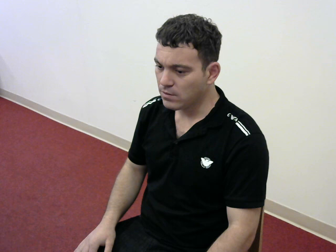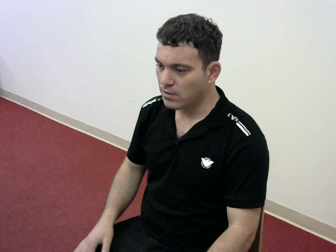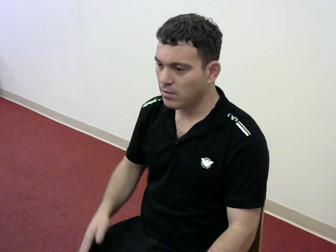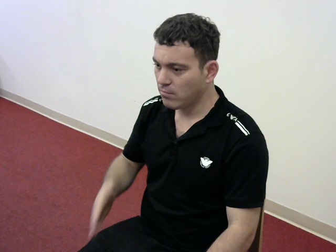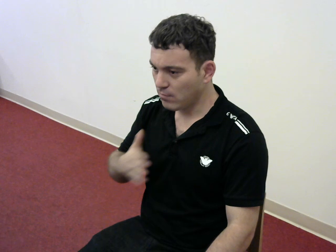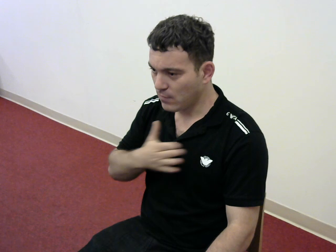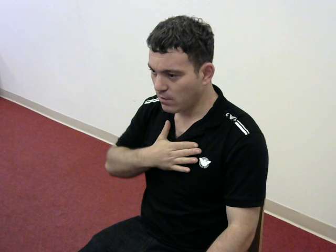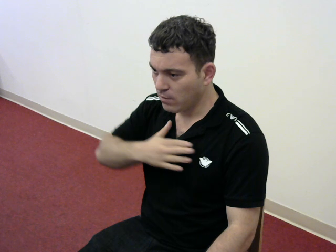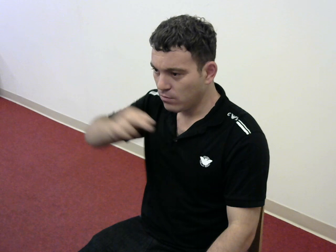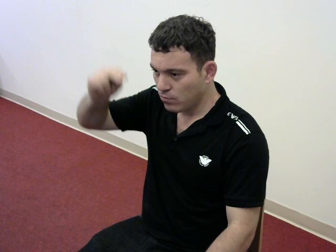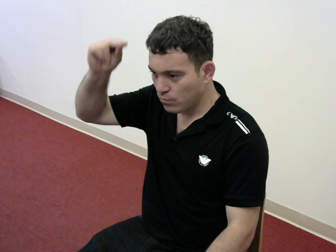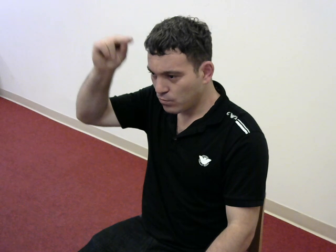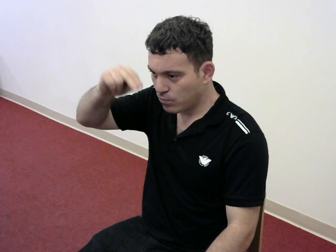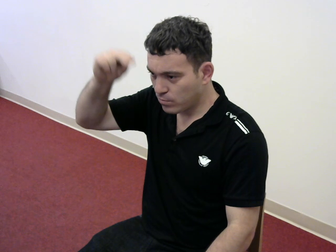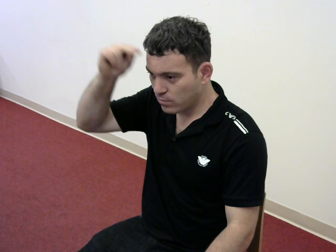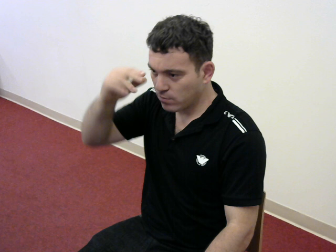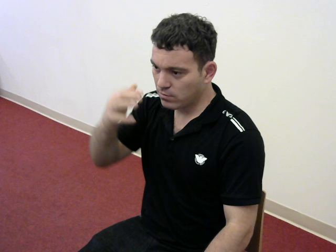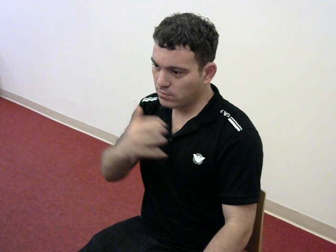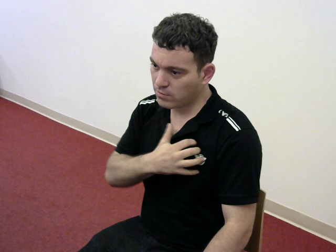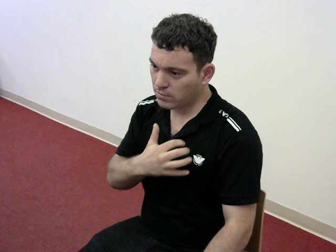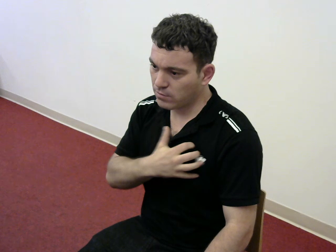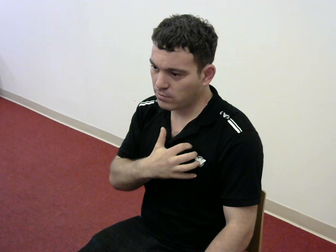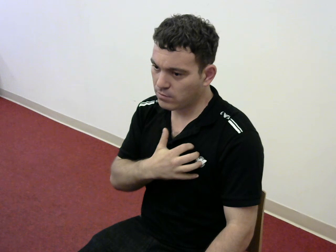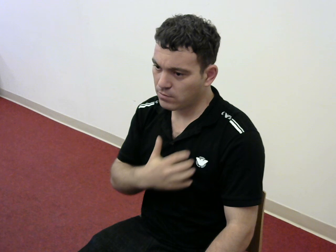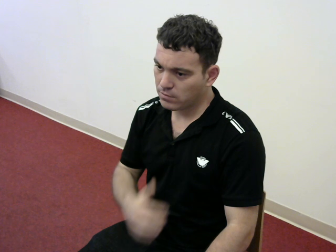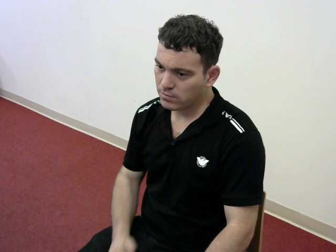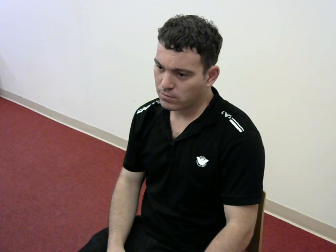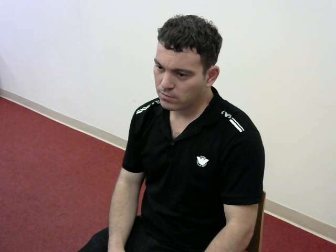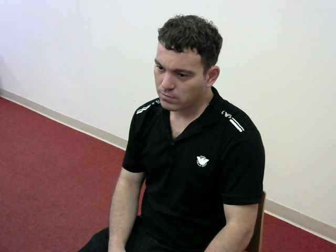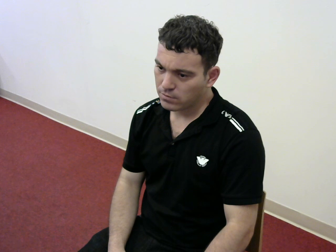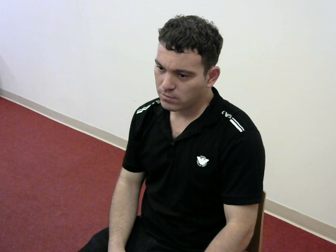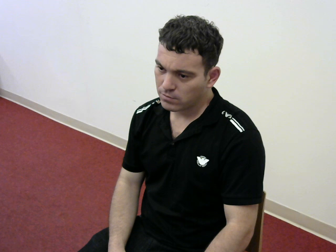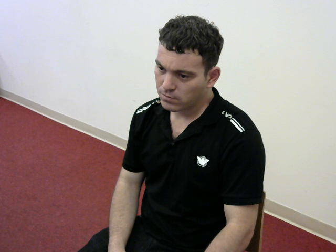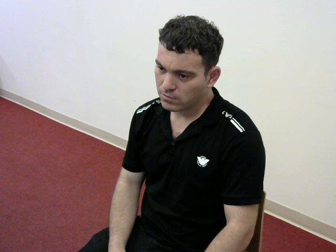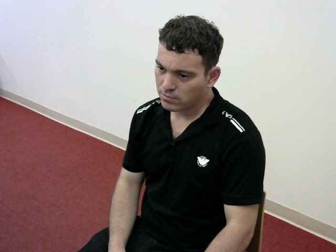Mən öyrənmək istəyirəm